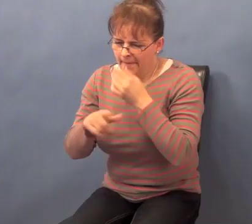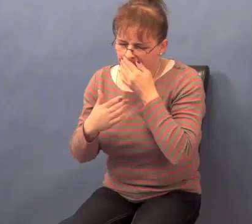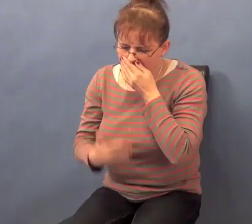Aha.